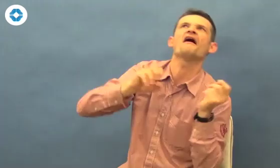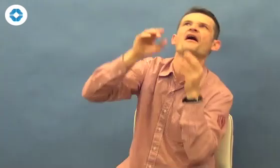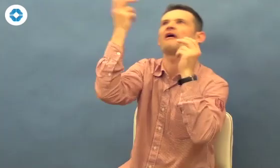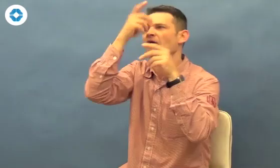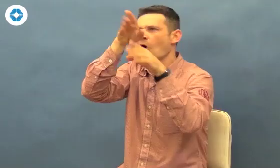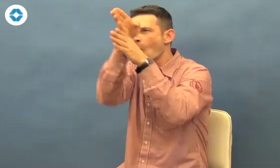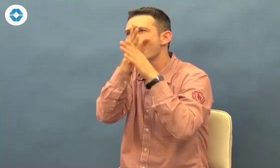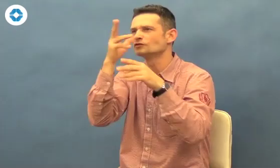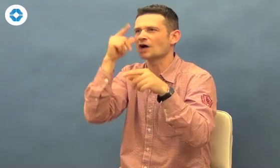Jest ciekawy, czy tam może chowa się żaba.